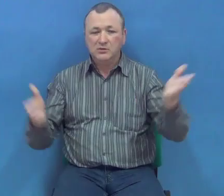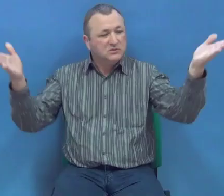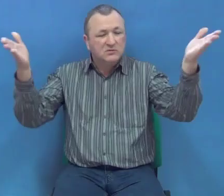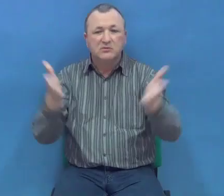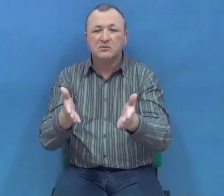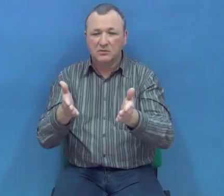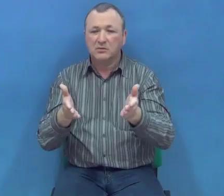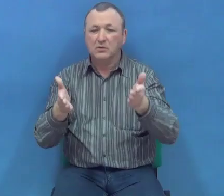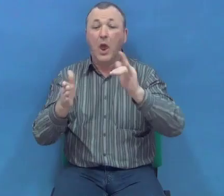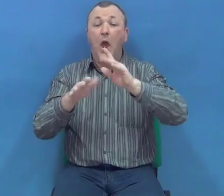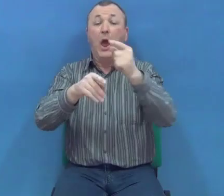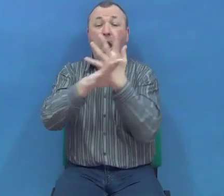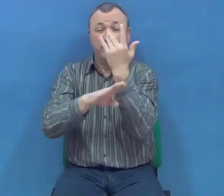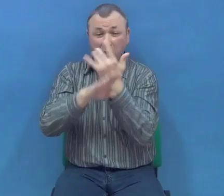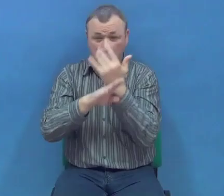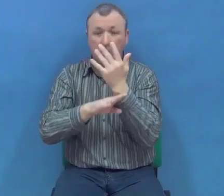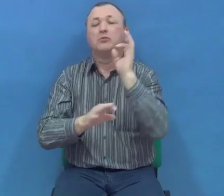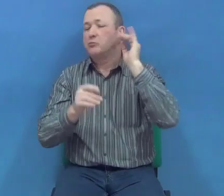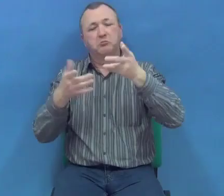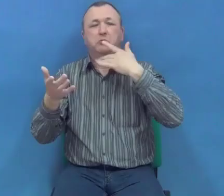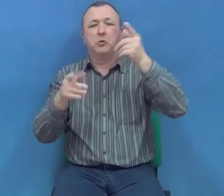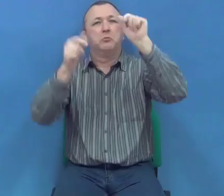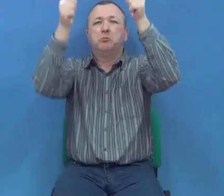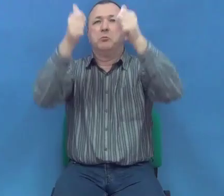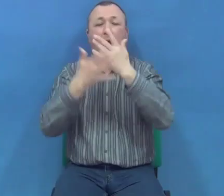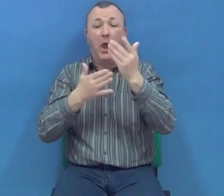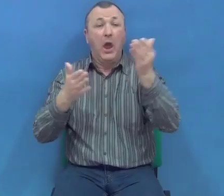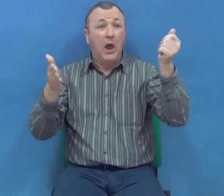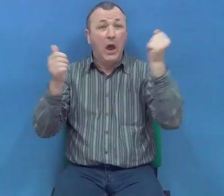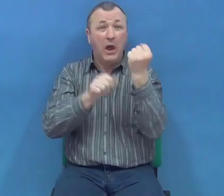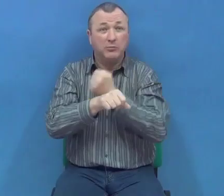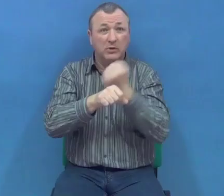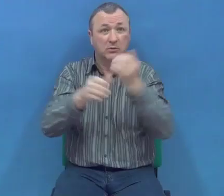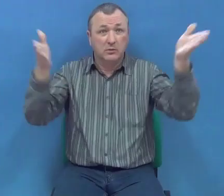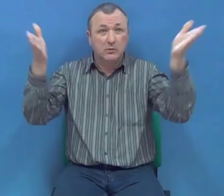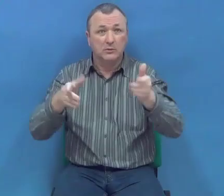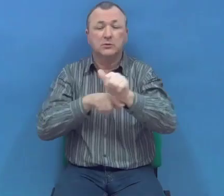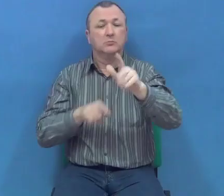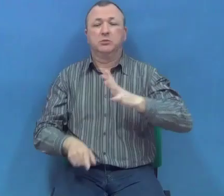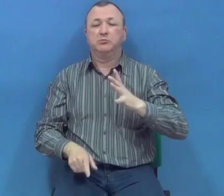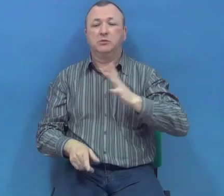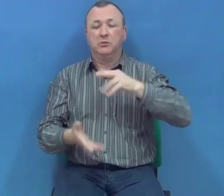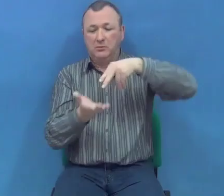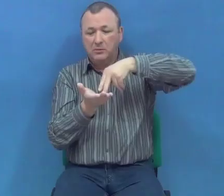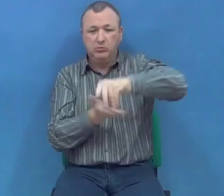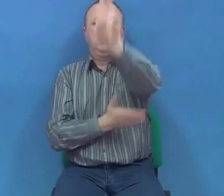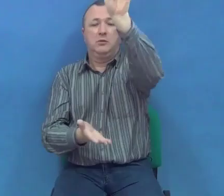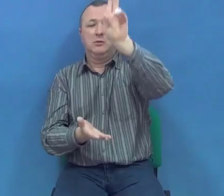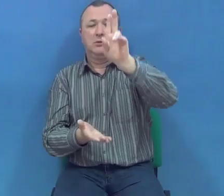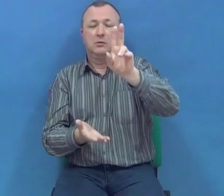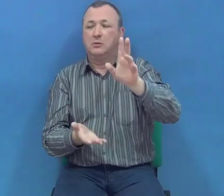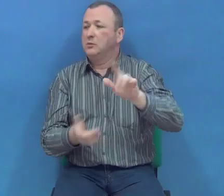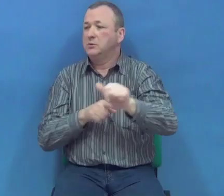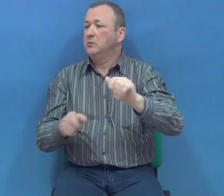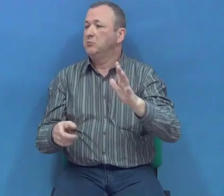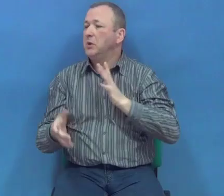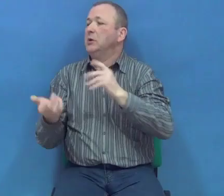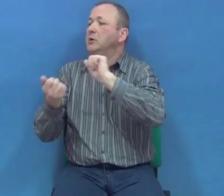Jak jest trawiasty wąwóz to dobrze, ale wtedy nie ma tego znaku. Tu jest kamienny wąwóz, więc łatwo się poślizgnąć i dlatego jest niebezpiecznie.